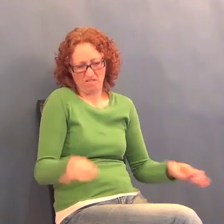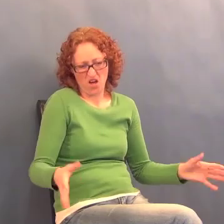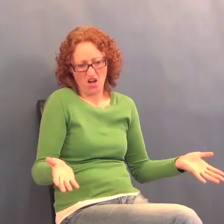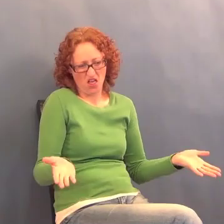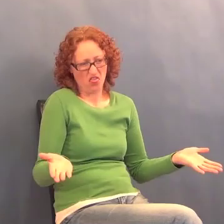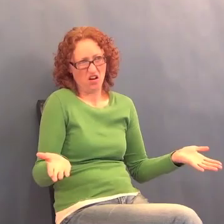Powinno być wolno.